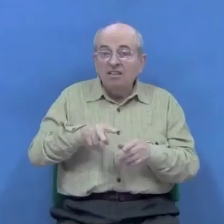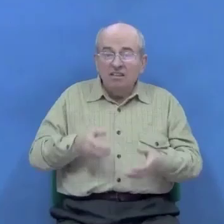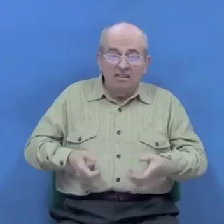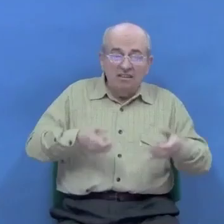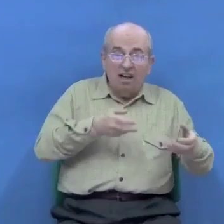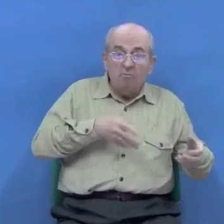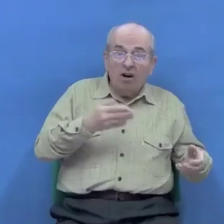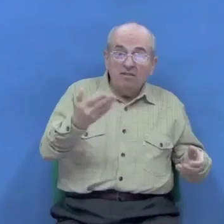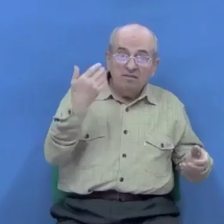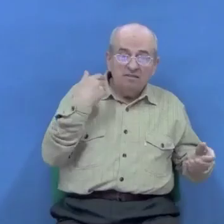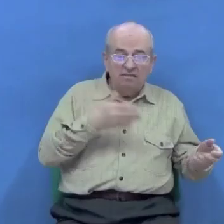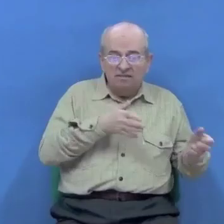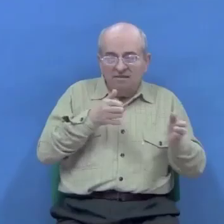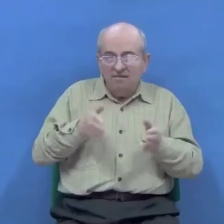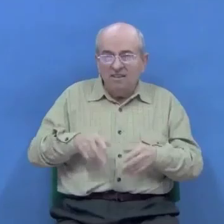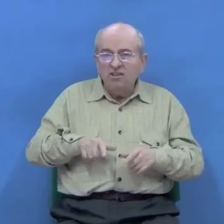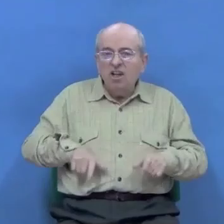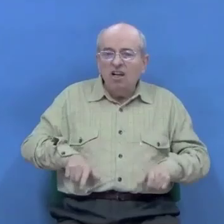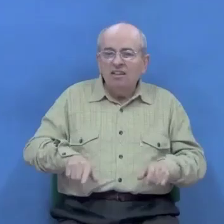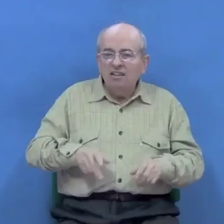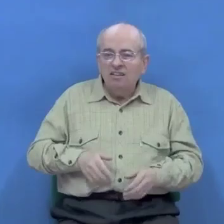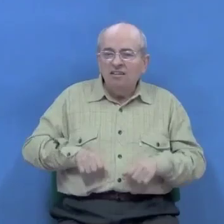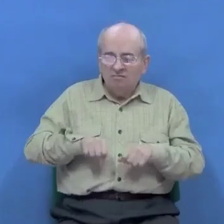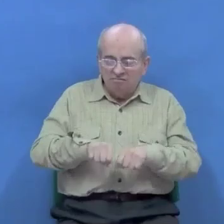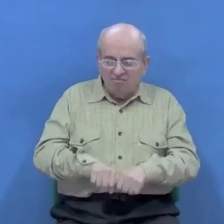Trzeba ją zdjąć z szyn, kiedy przejeżdża pociąg, a potem postawić z powrotem na torach.